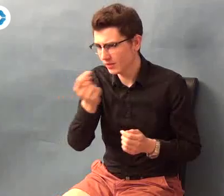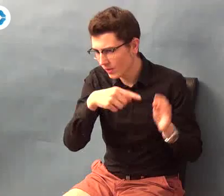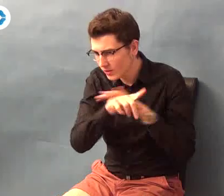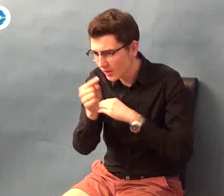Ucieka.